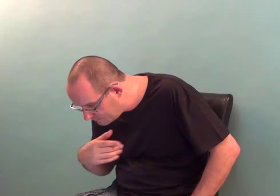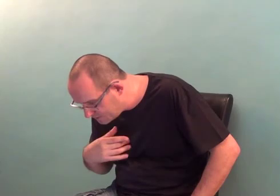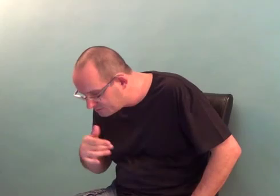Wolny?